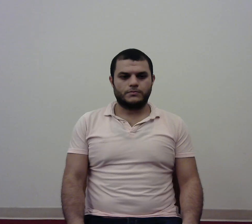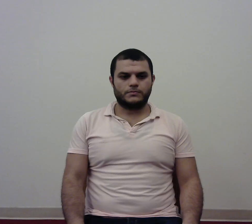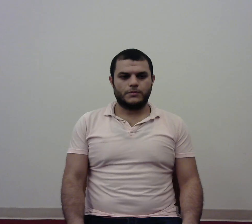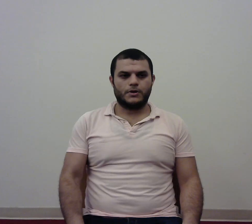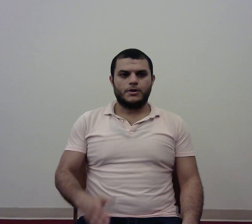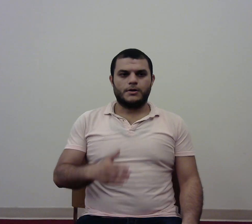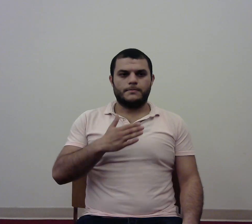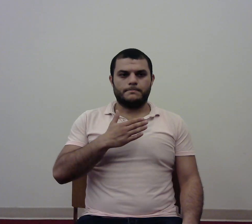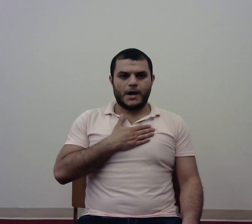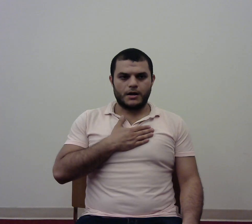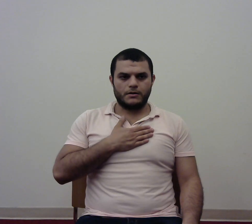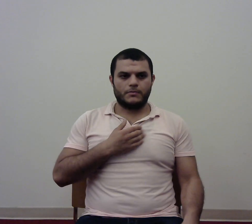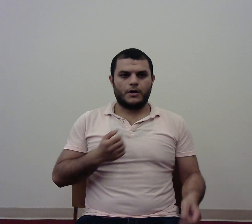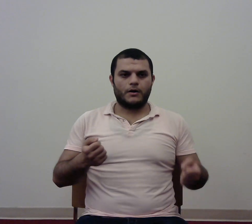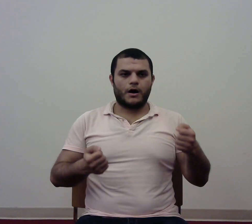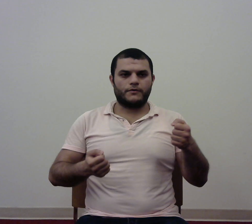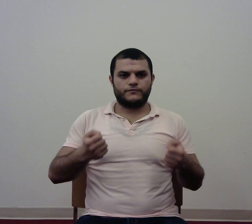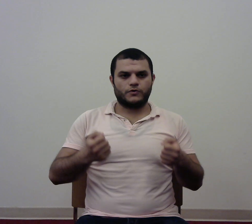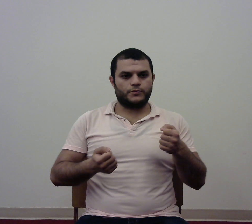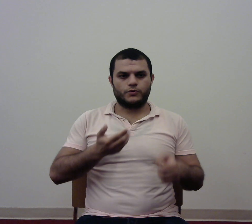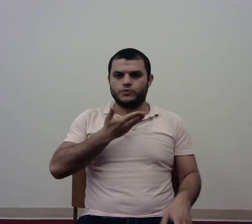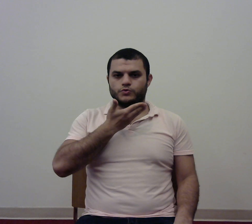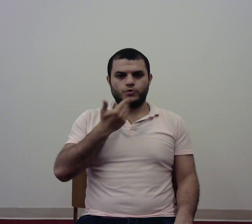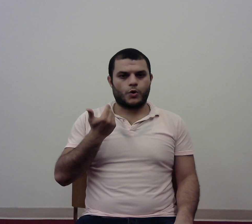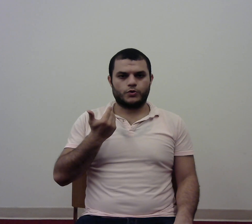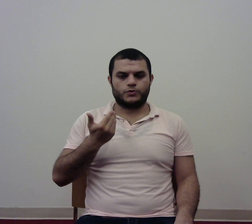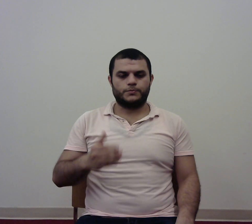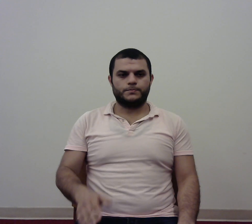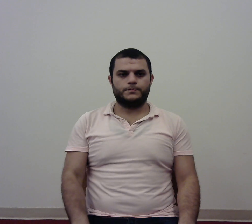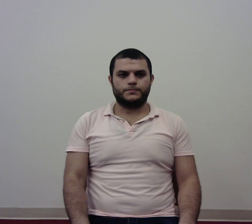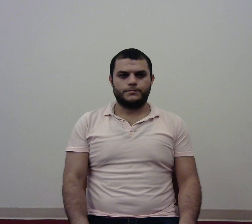Mənim avtomobilim yoxdur